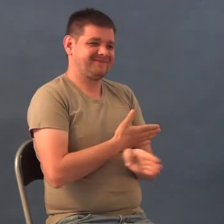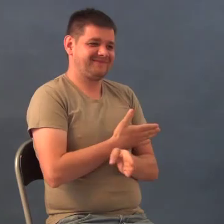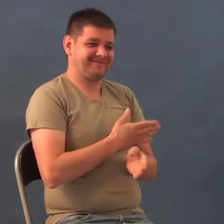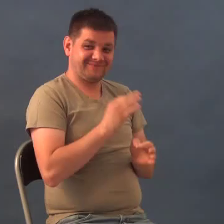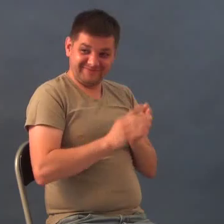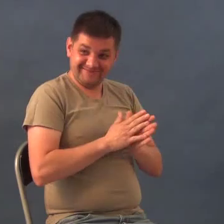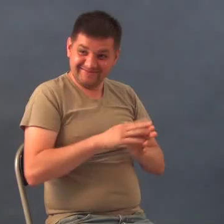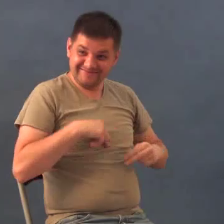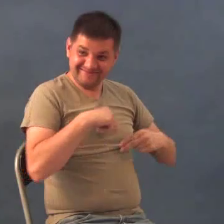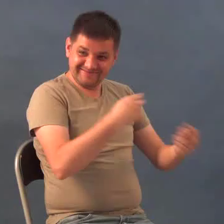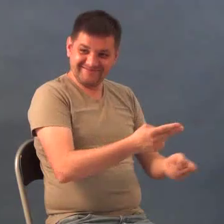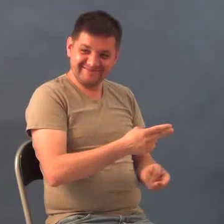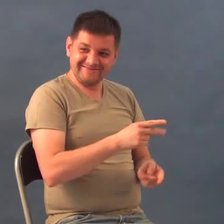Mam dokładnie zamigać i przekazać mu?